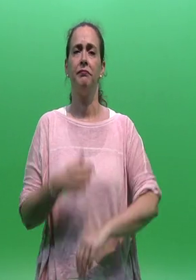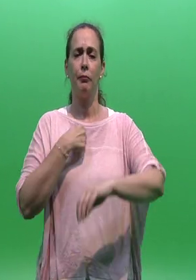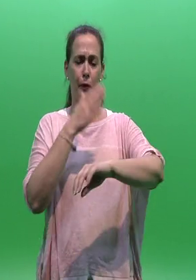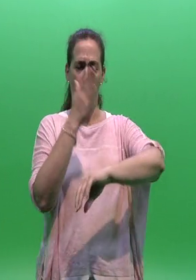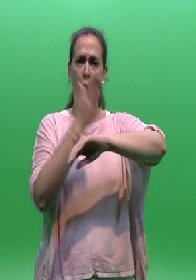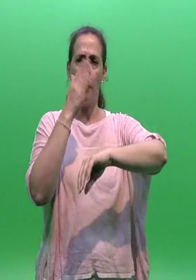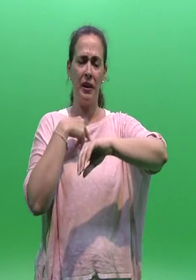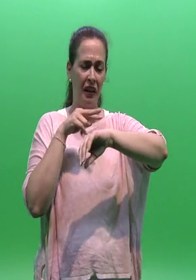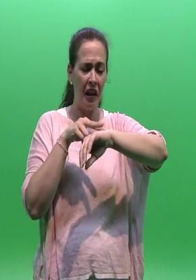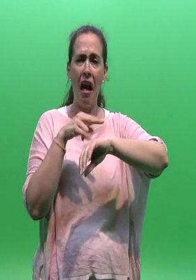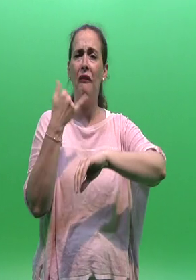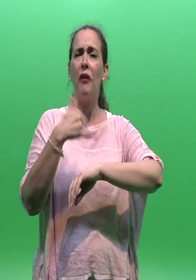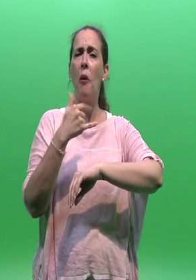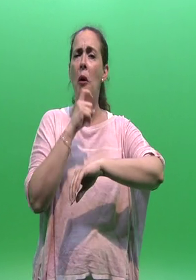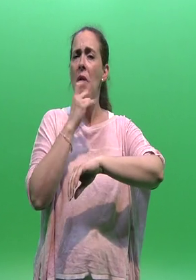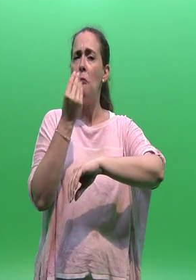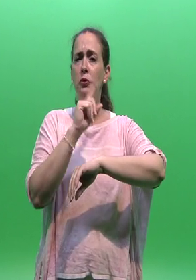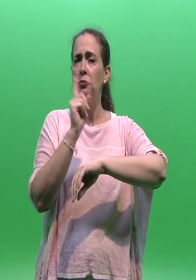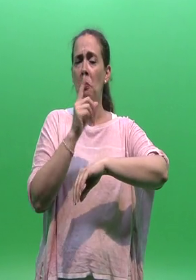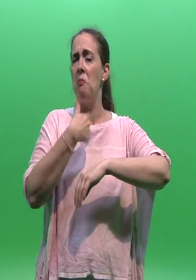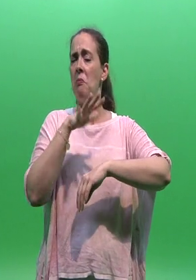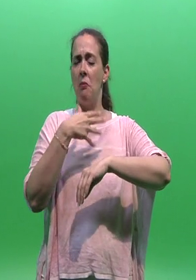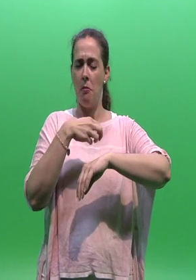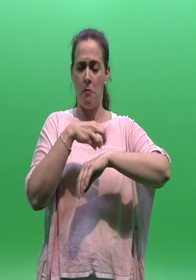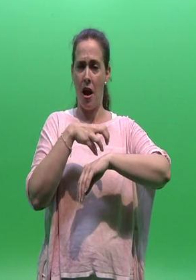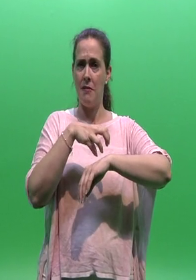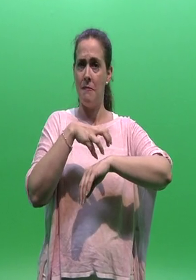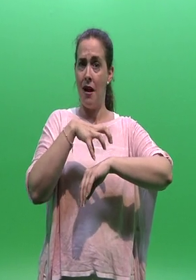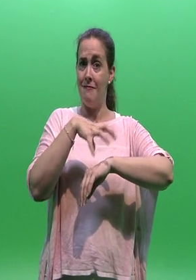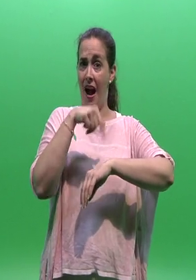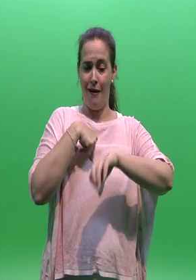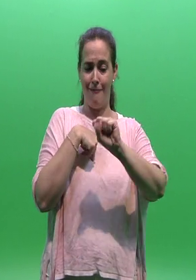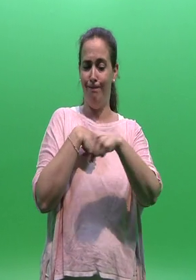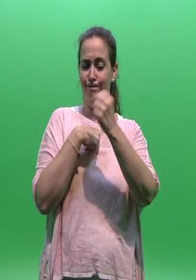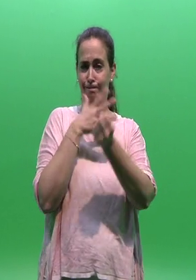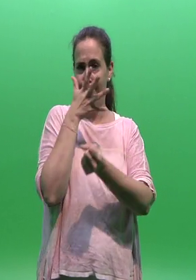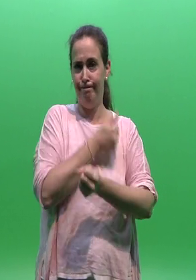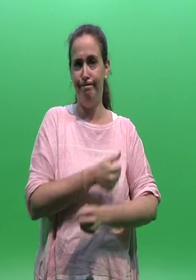Em vaig donar un cop al canell, però va ser fluix, no em feia molt de mal. Vaig deixar passar el temps i se'm va inflar, ara no el puc moure.